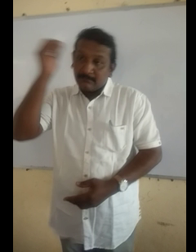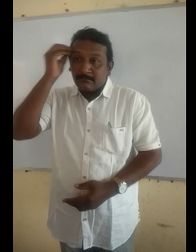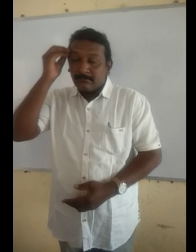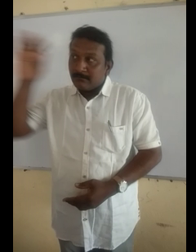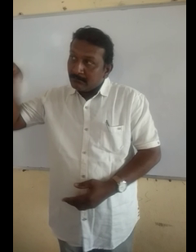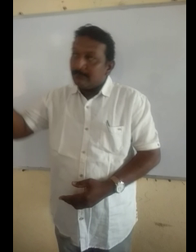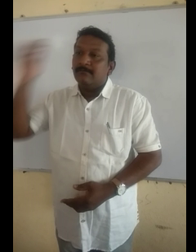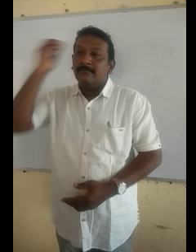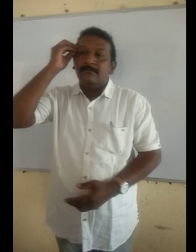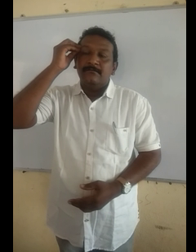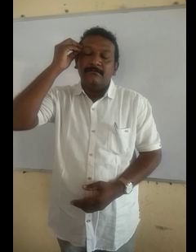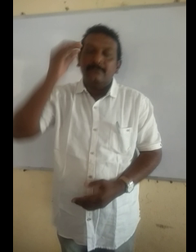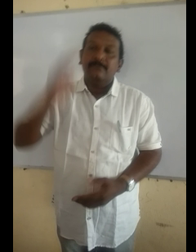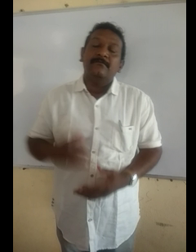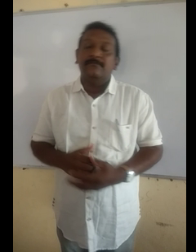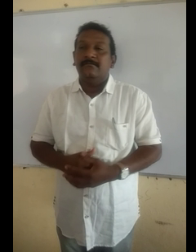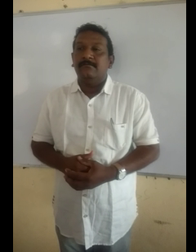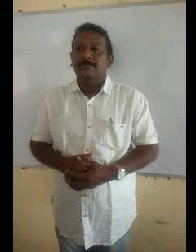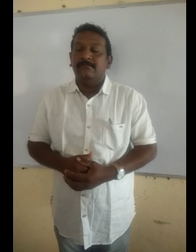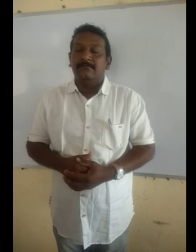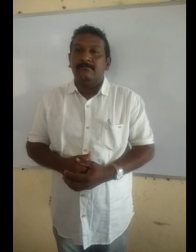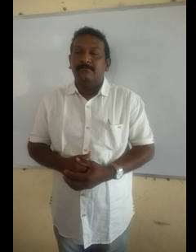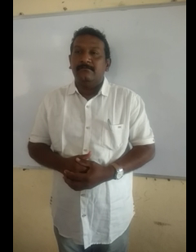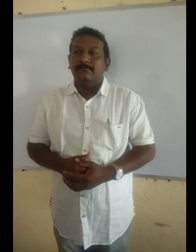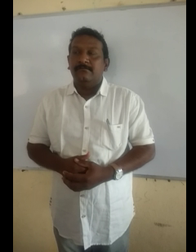i somehow got to know about it